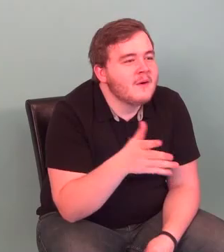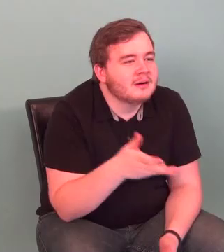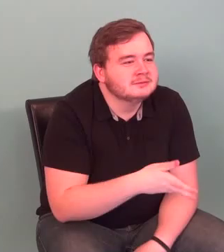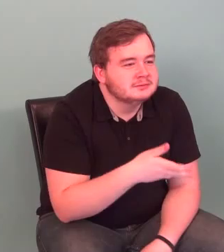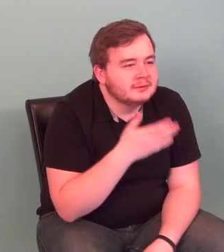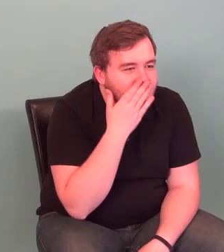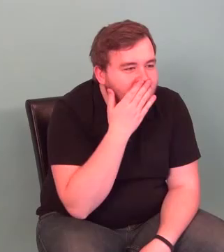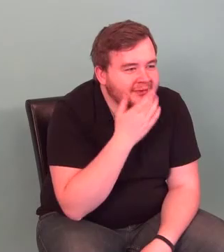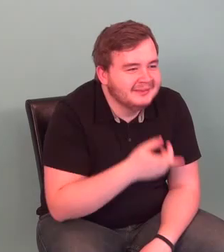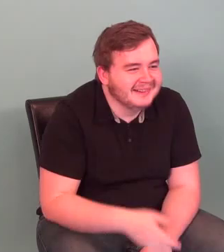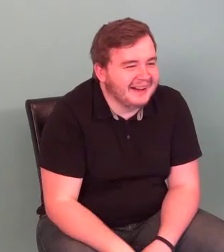Jak wygląda twój egzamin?